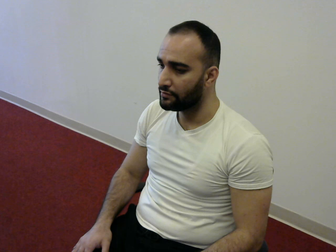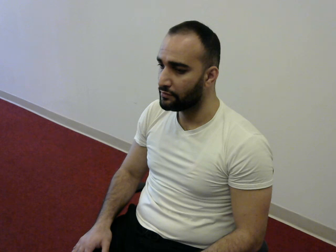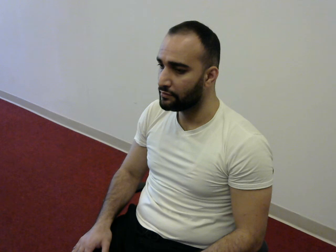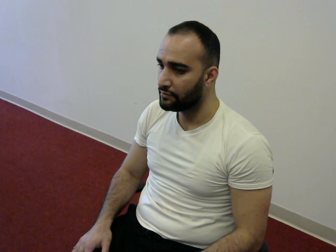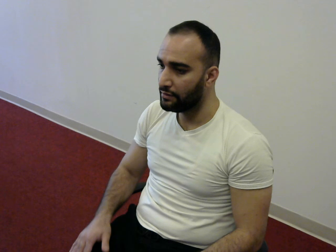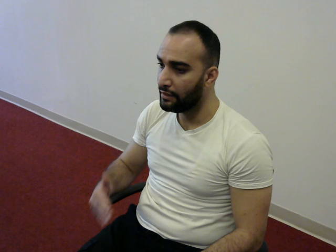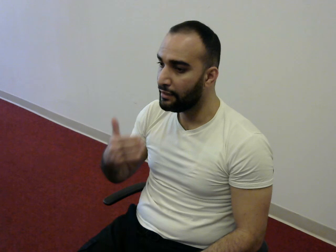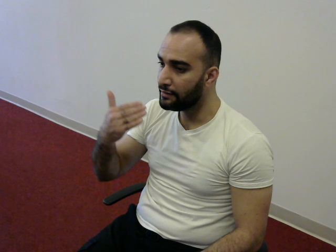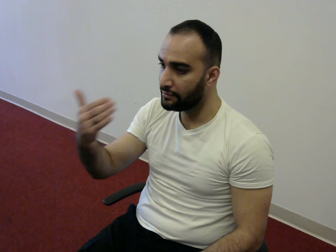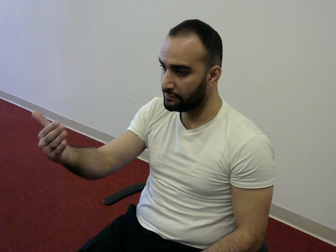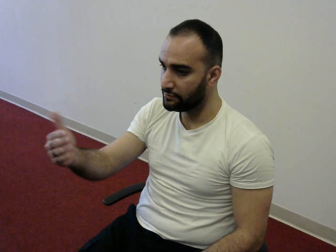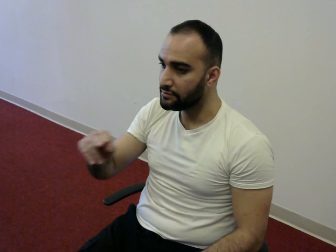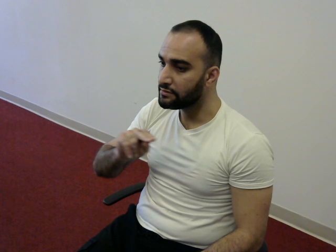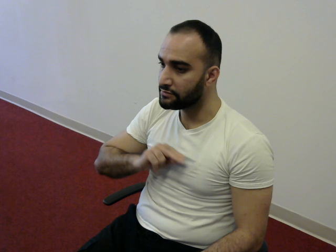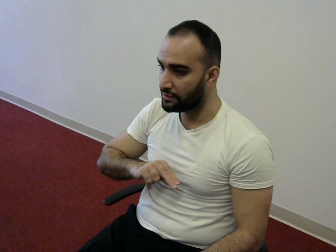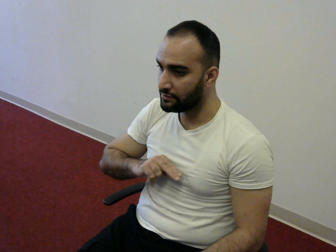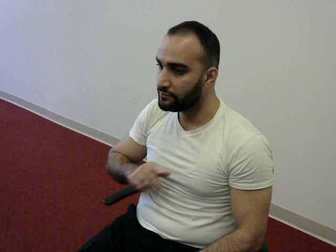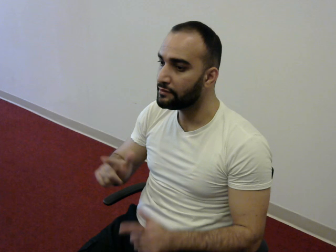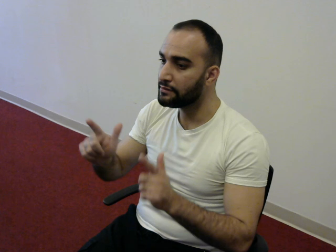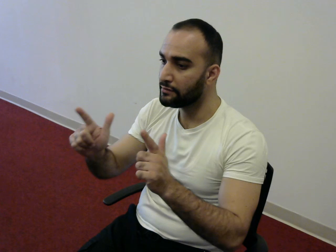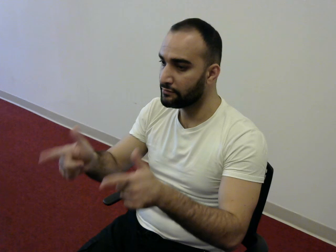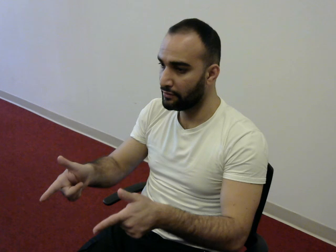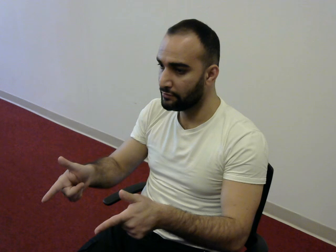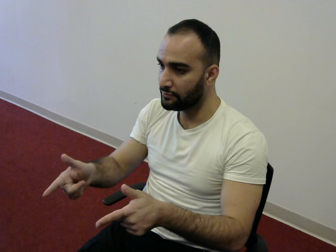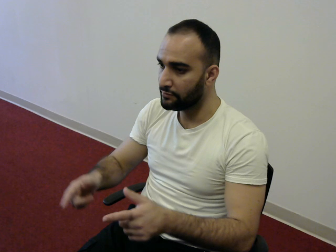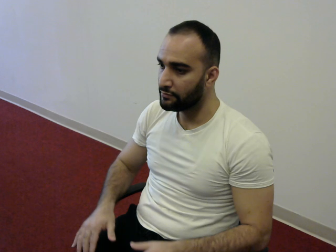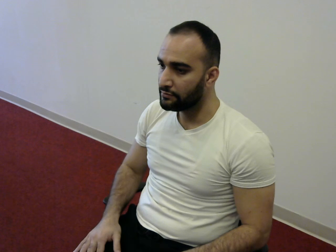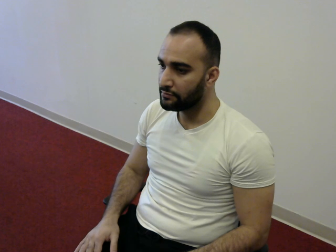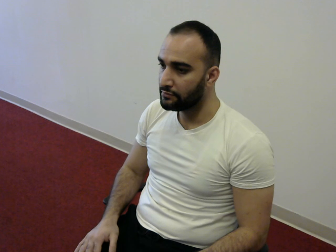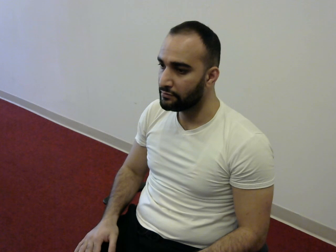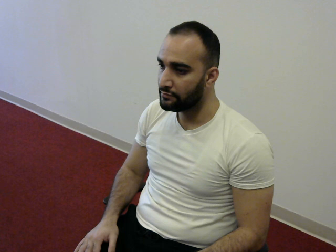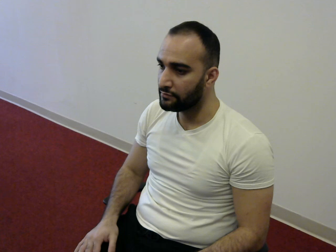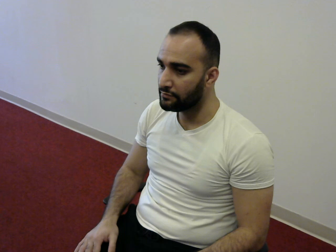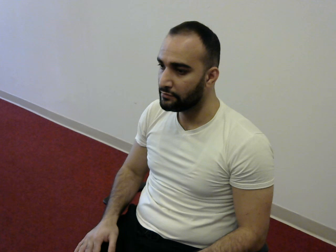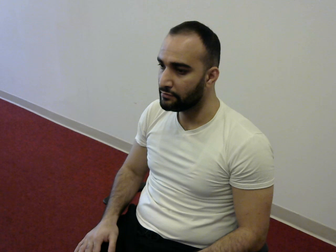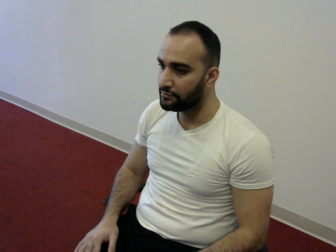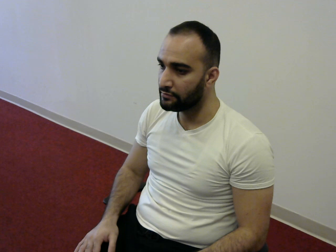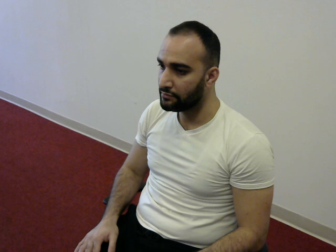Siz işdən razısınız?